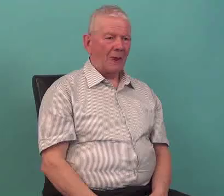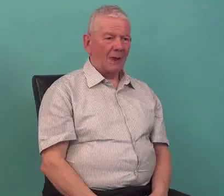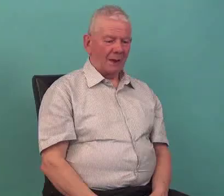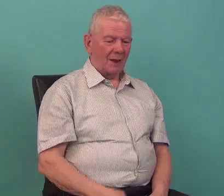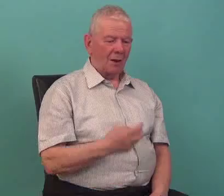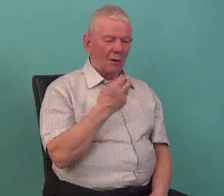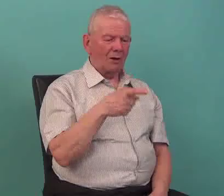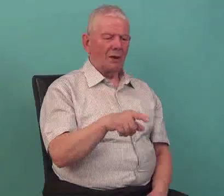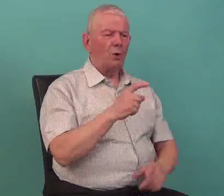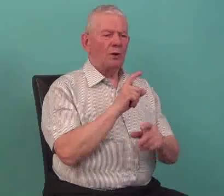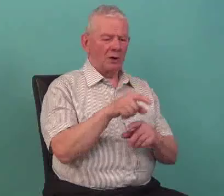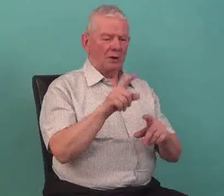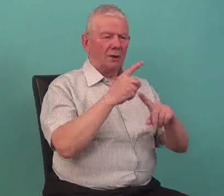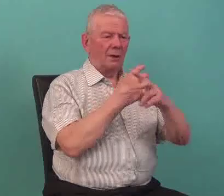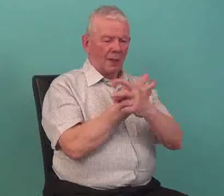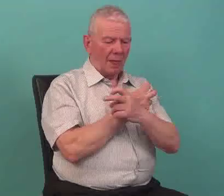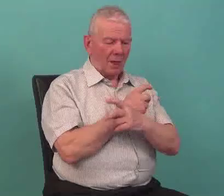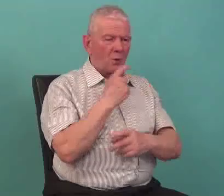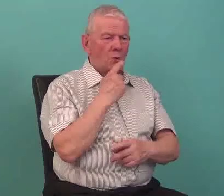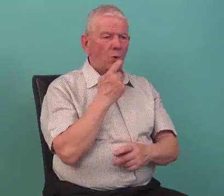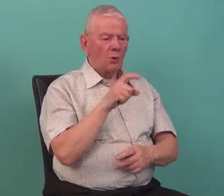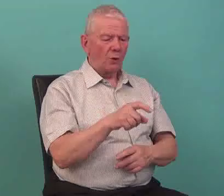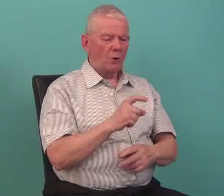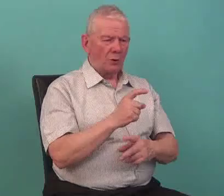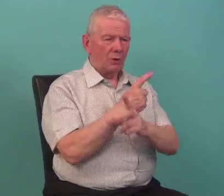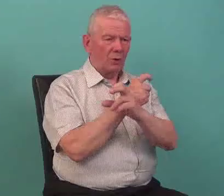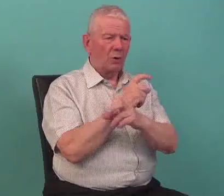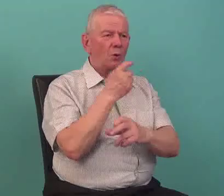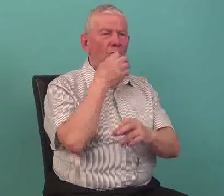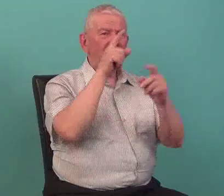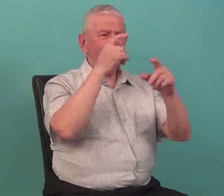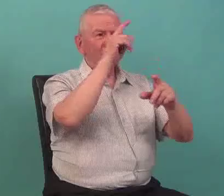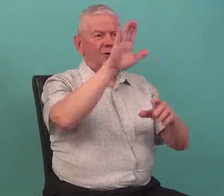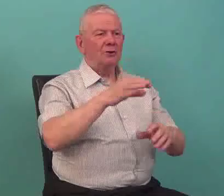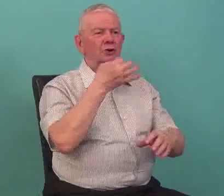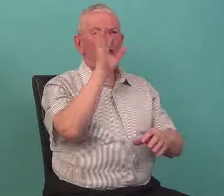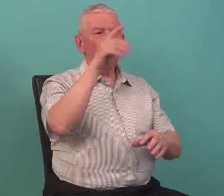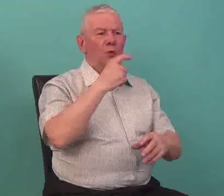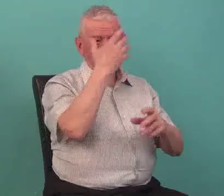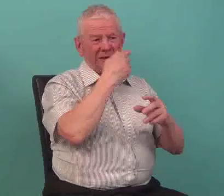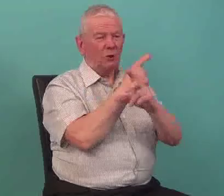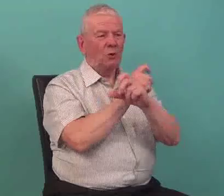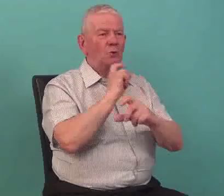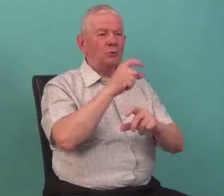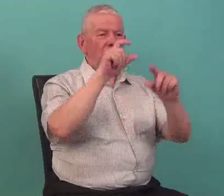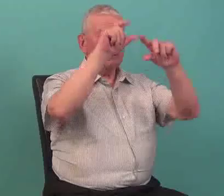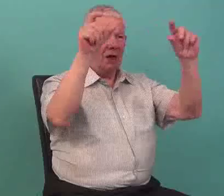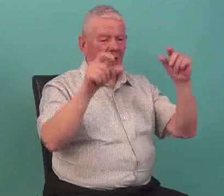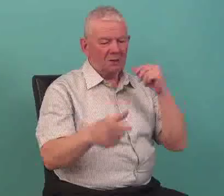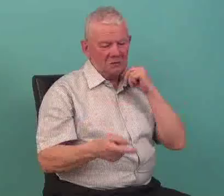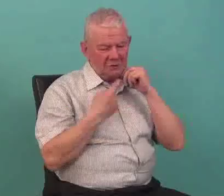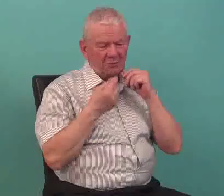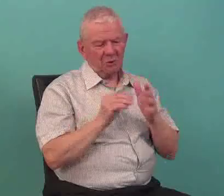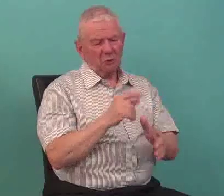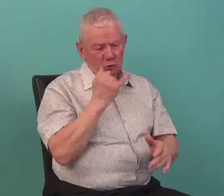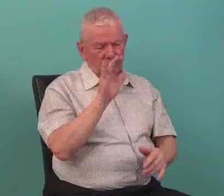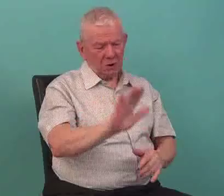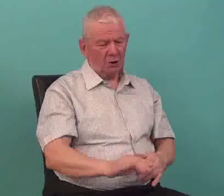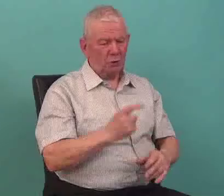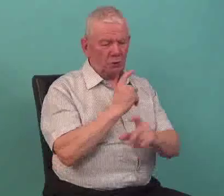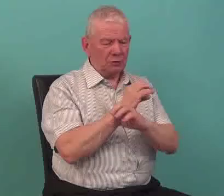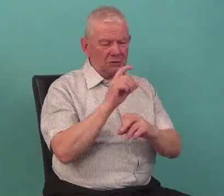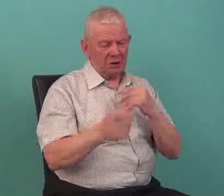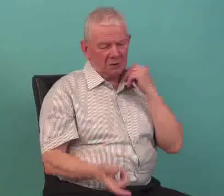Na żółtym wiszącym znaku jest czaszka, nie wiem co to jest.